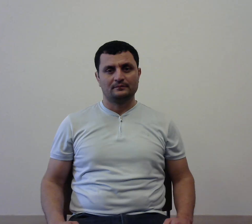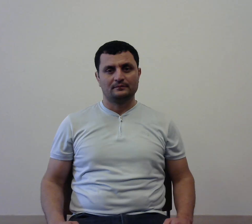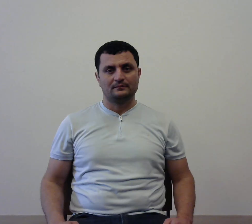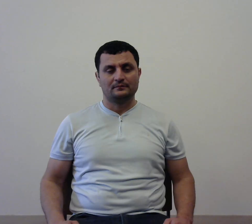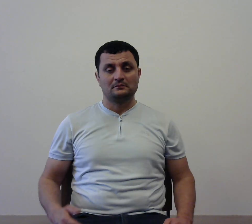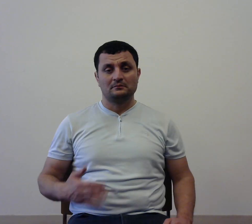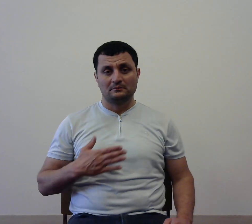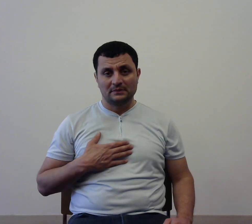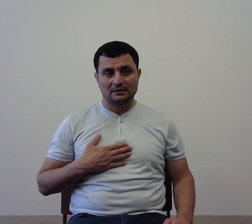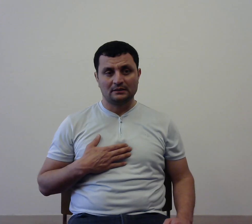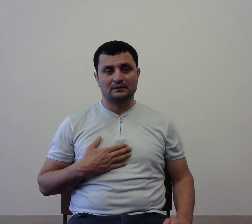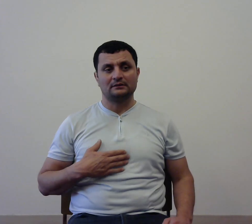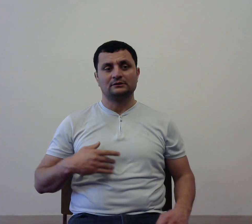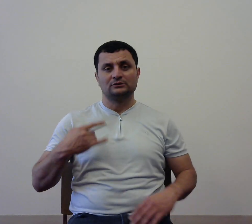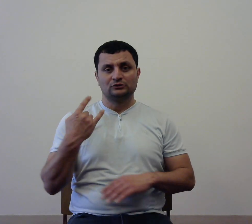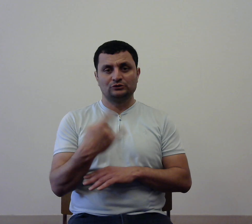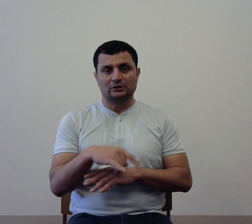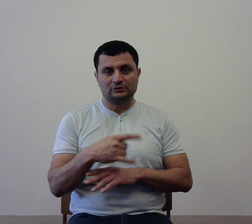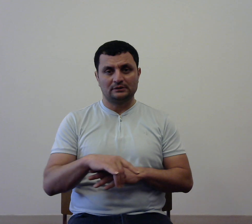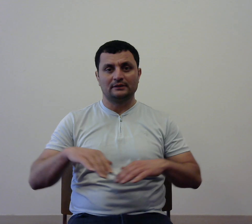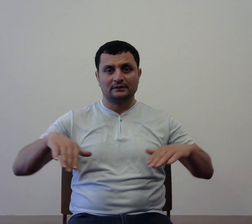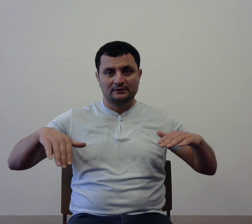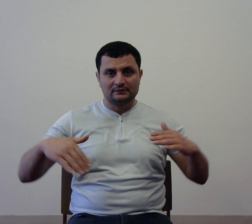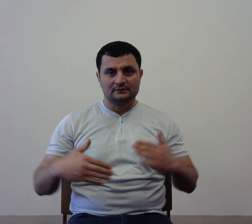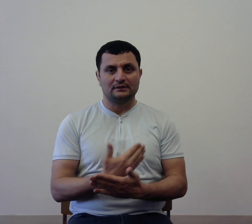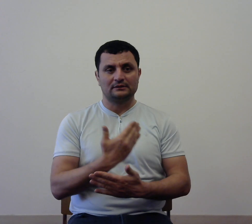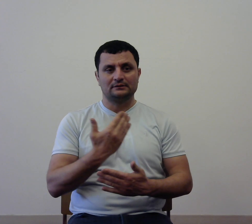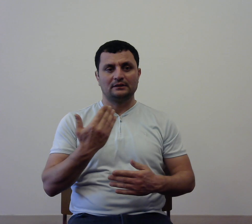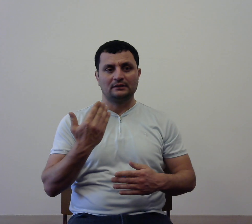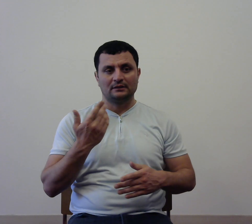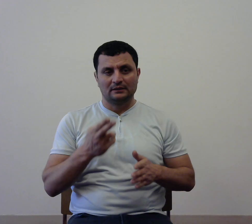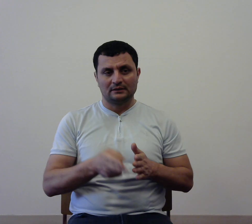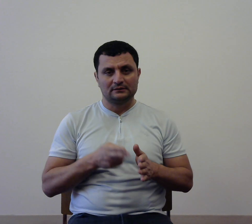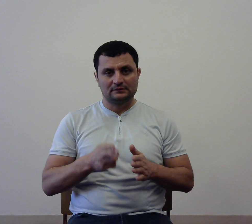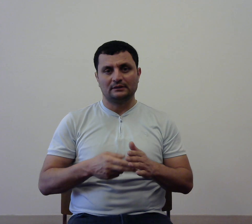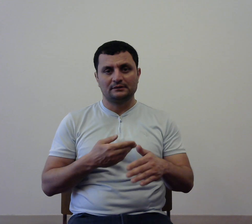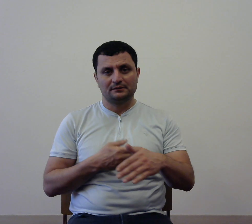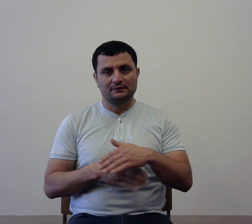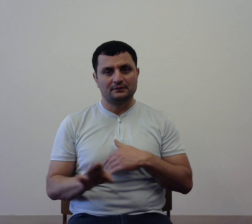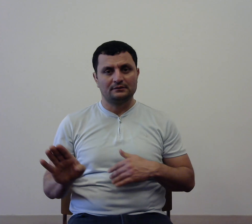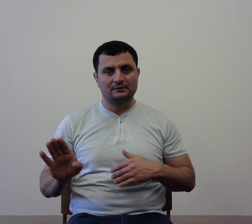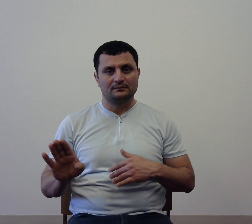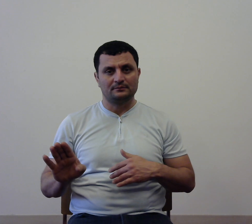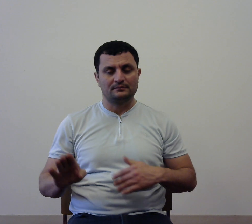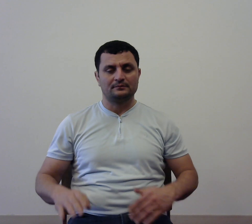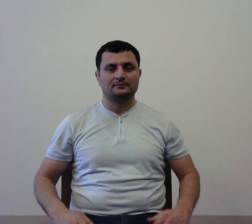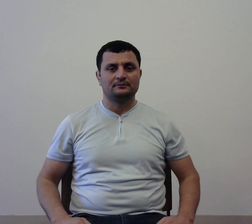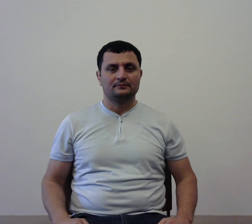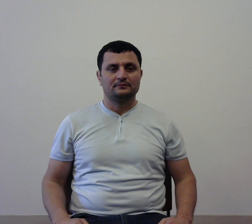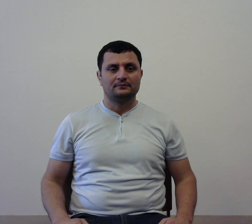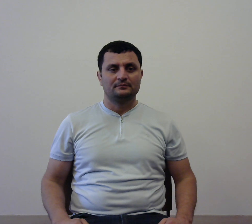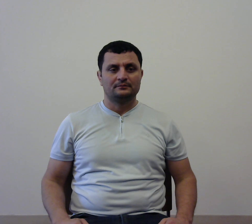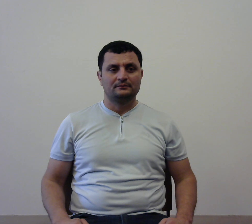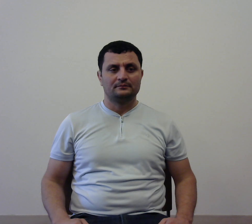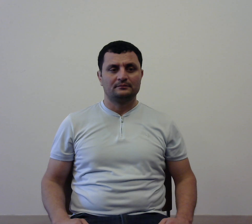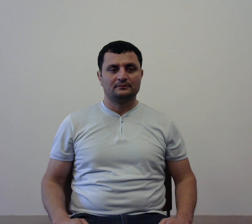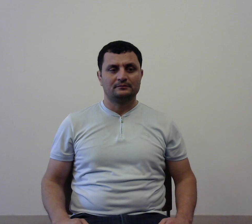Mən Gəncəyə yeni qatarla gedirəm